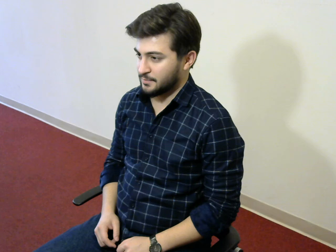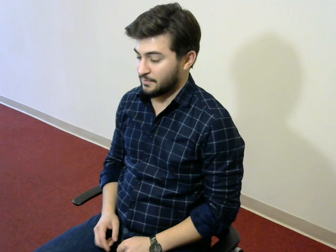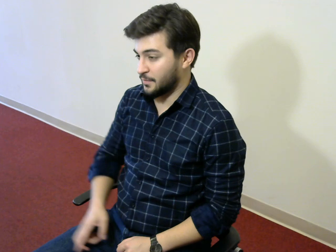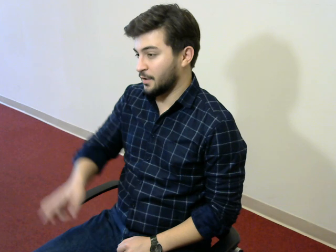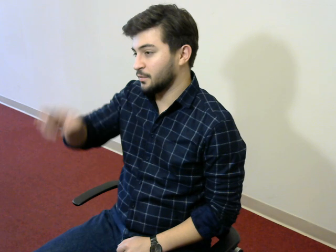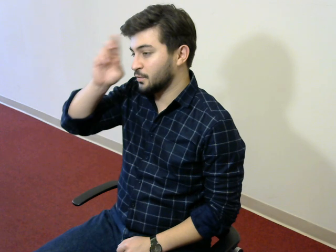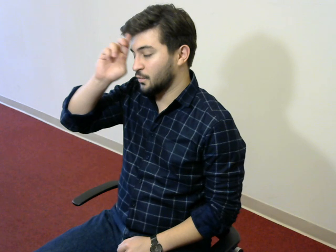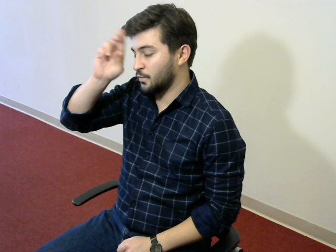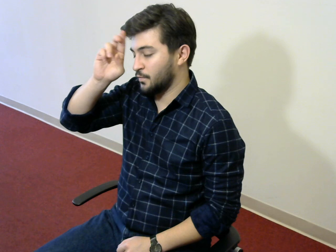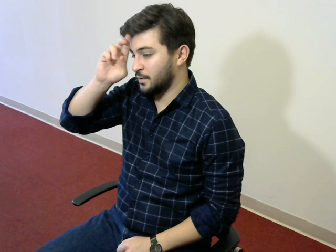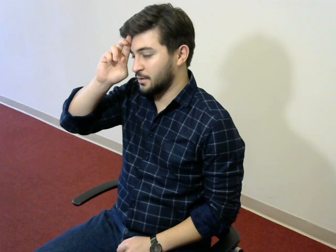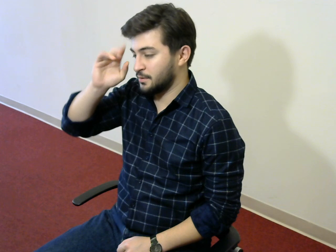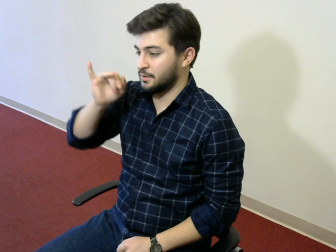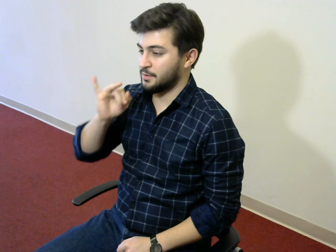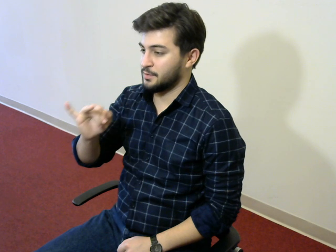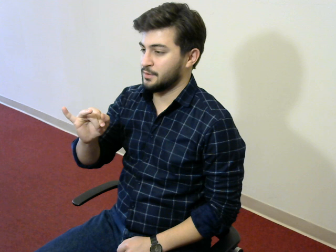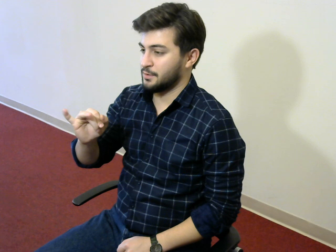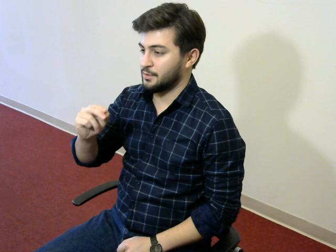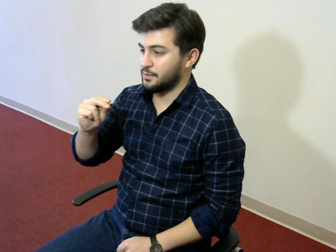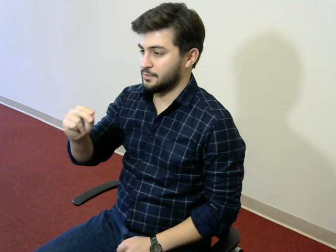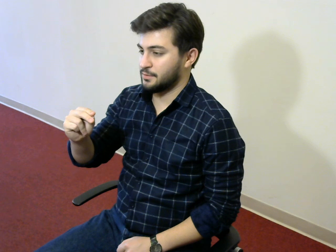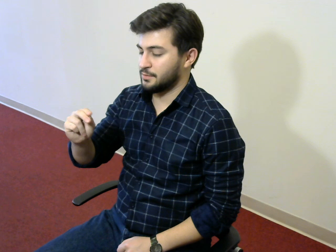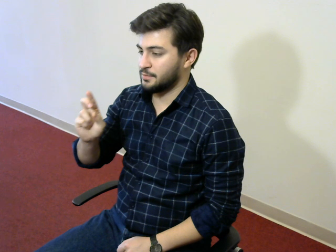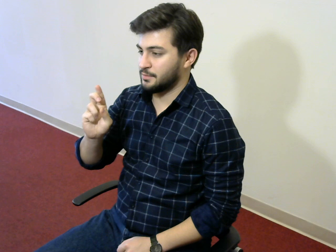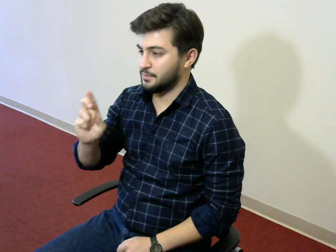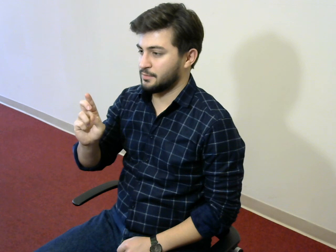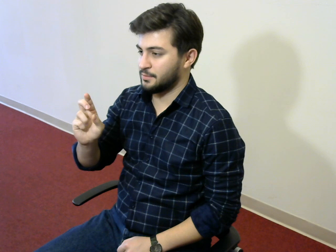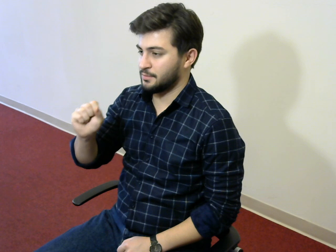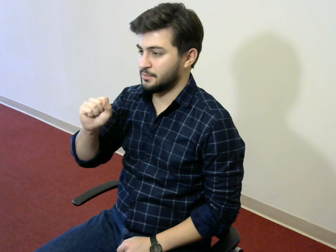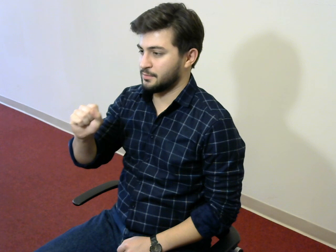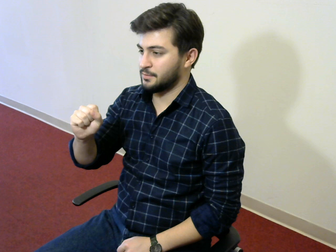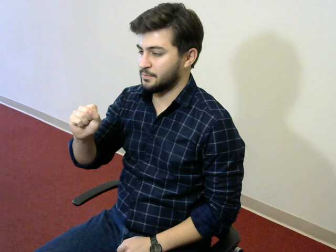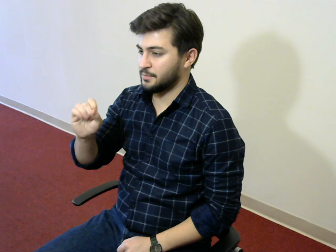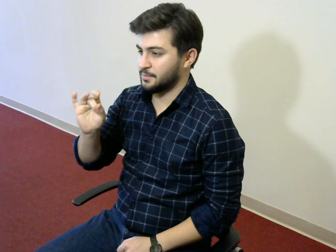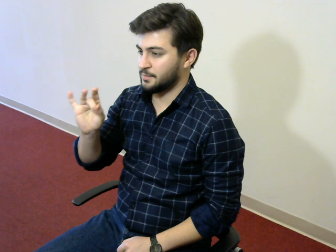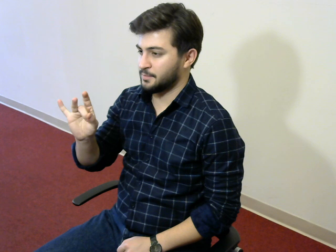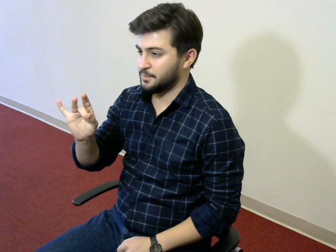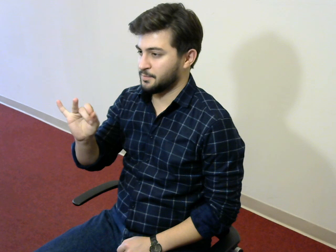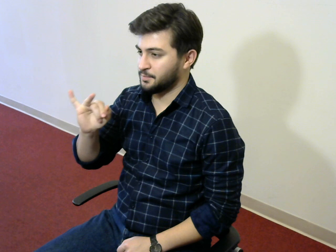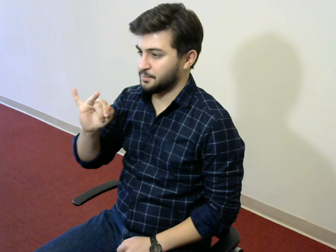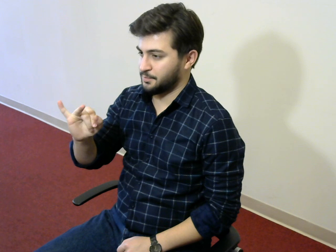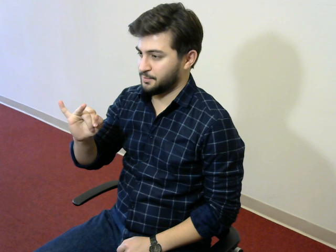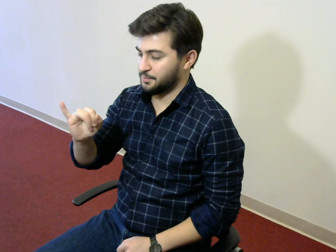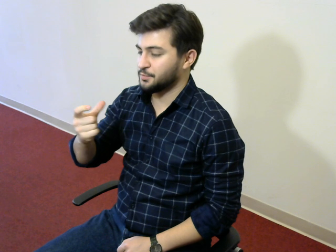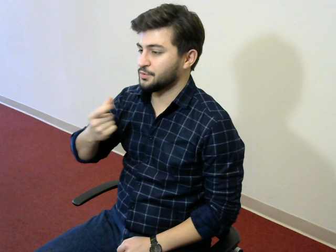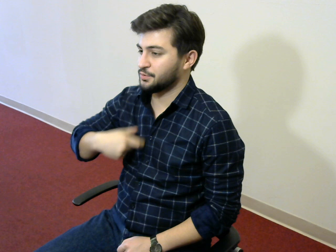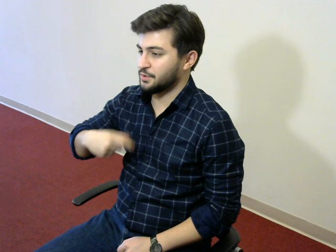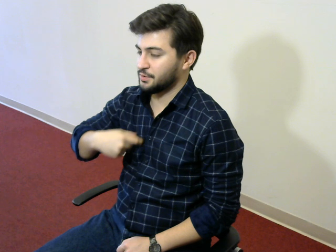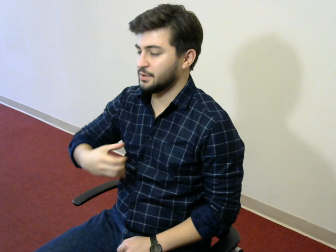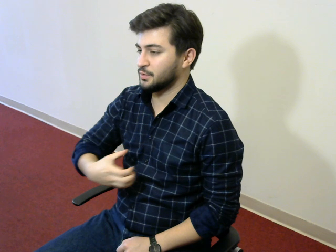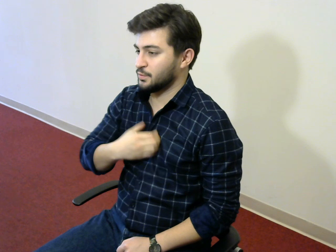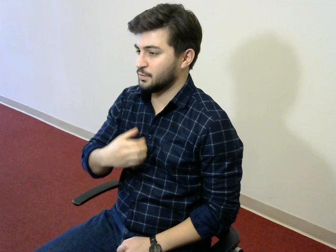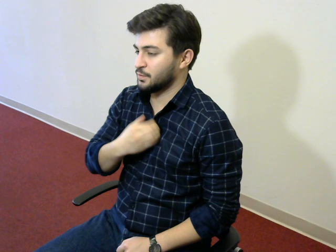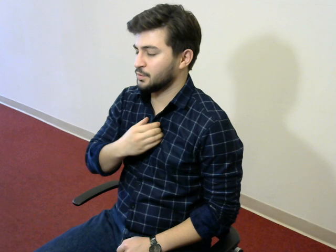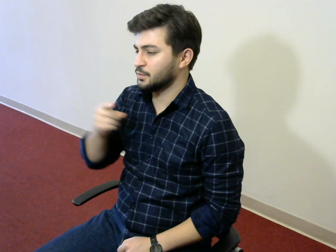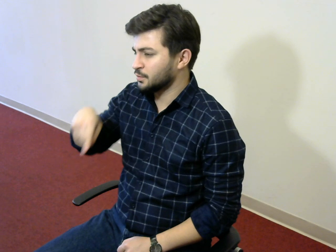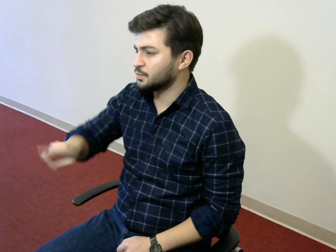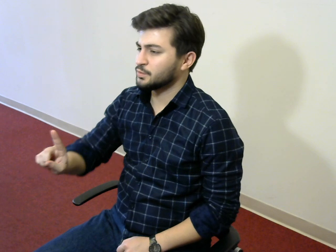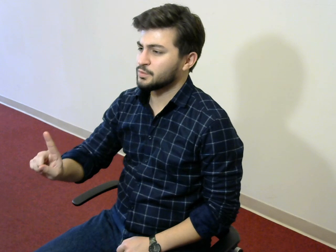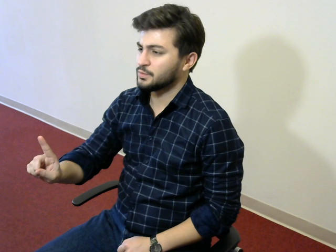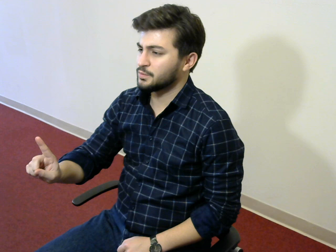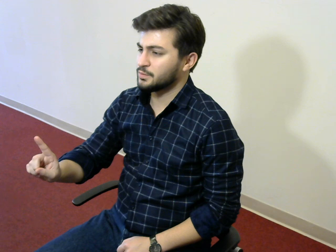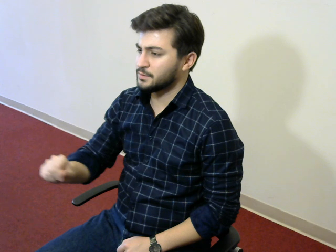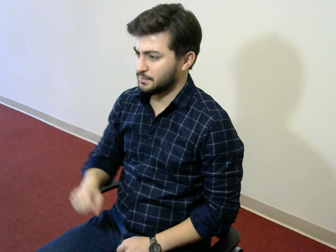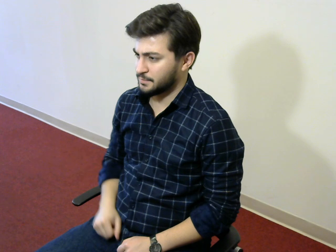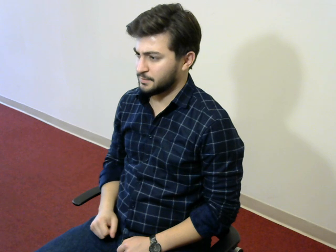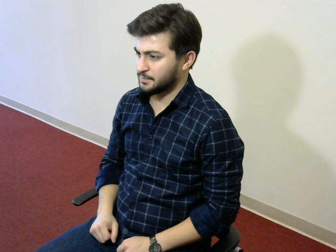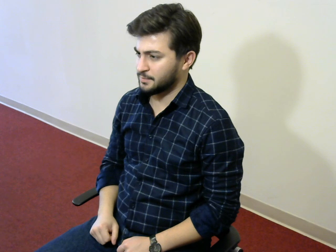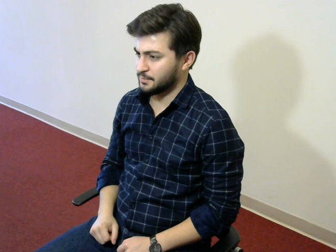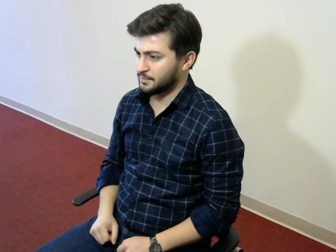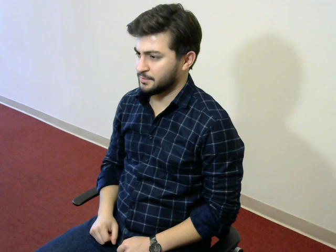Dövlət icbari şəxsi sığorta nədir?